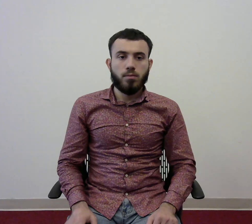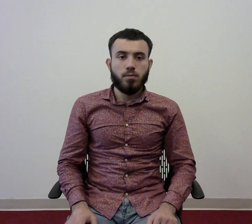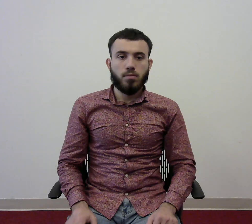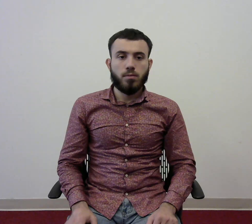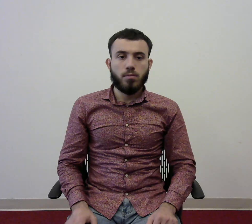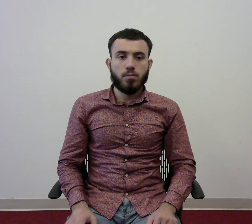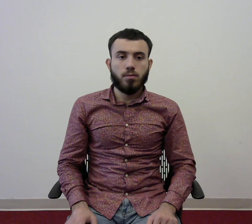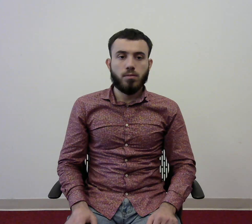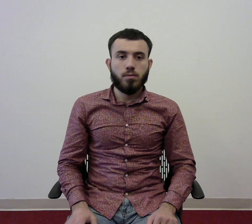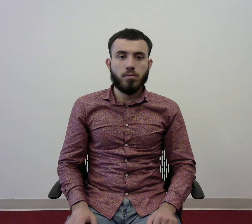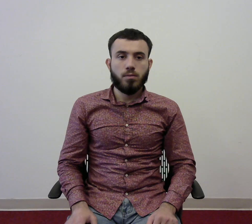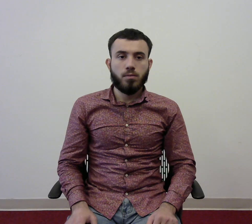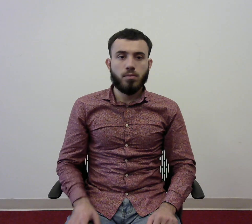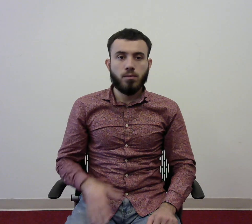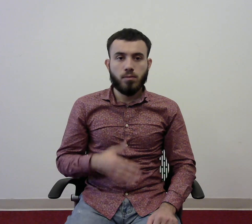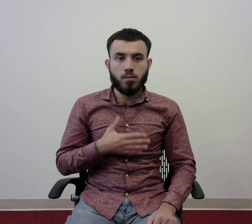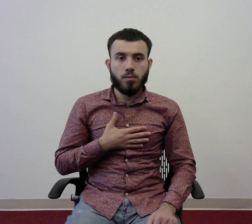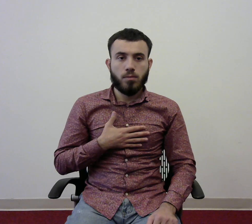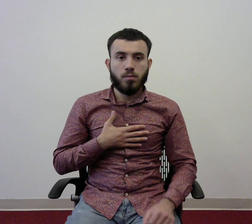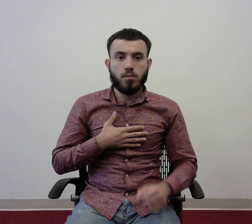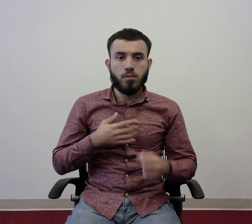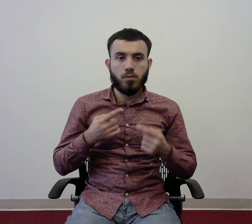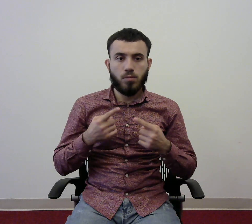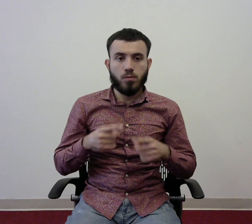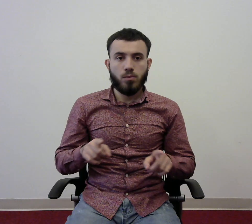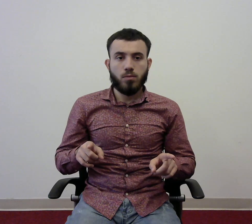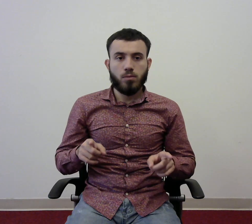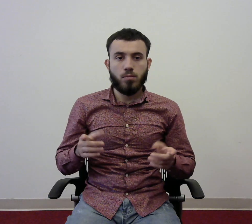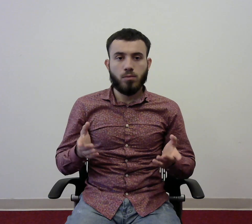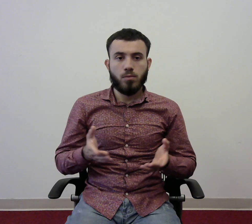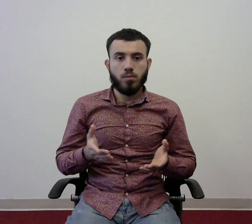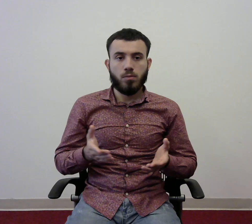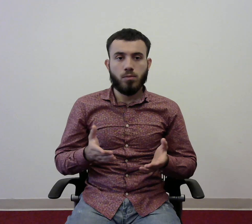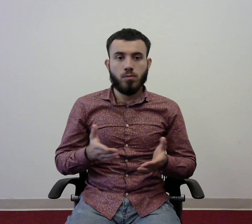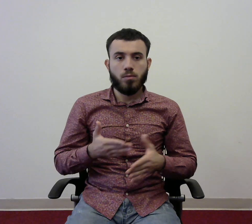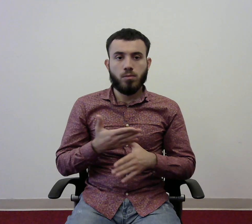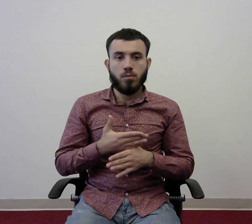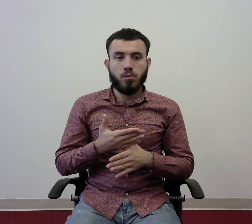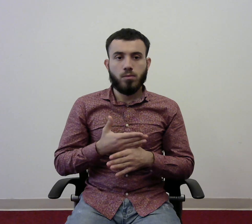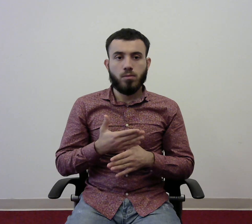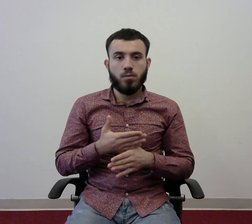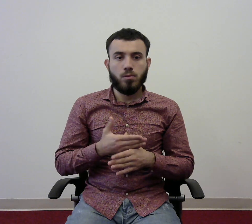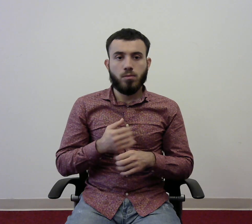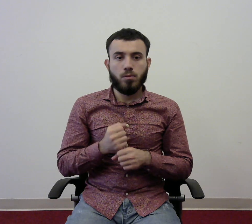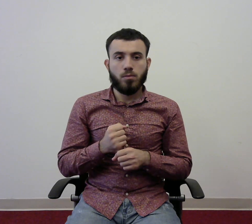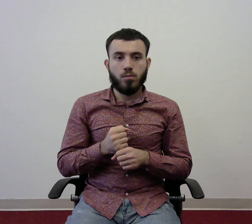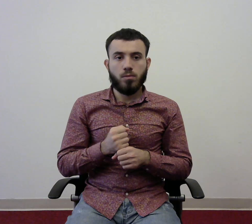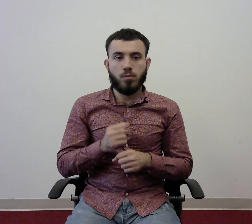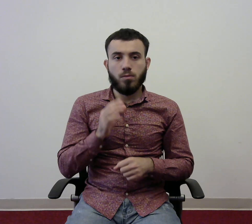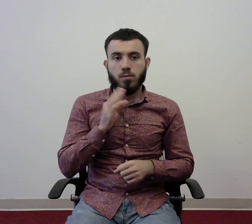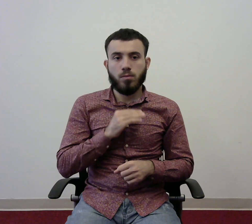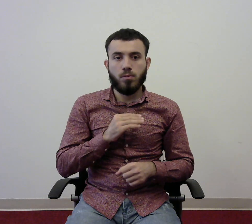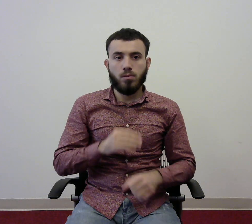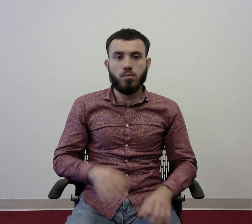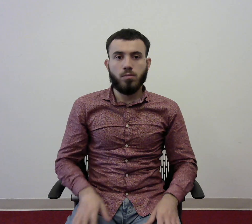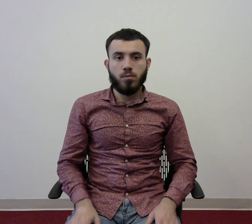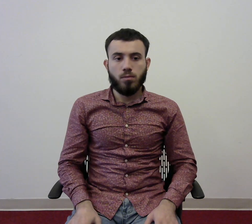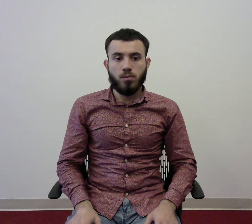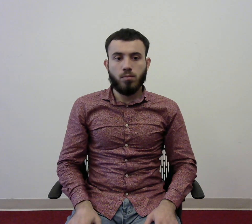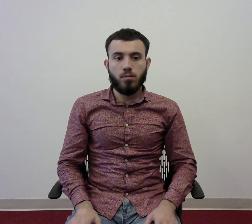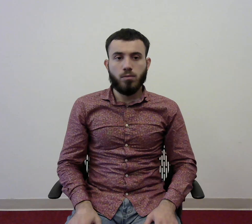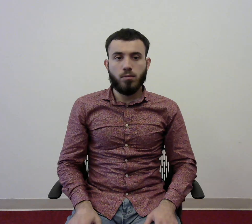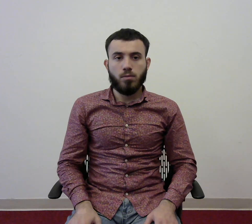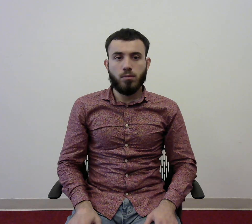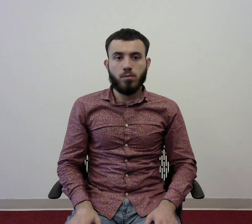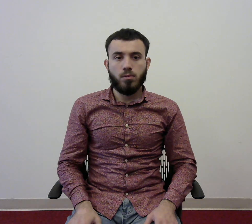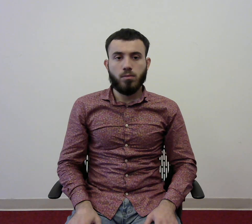Mənə başqa hansı köməkliyi edə bilərsiniz?